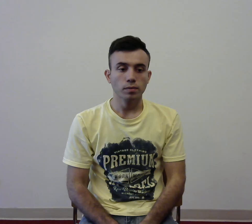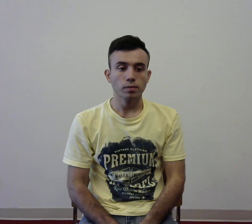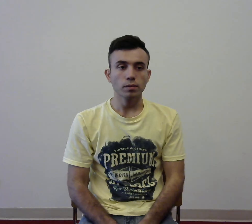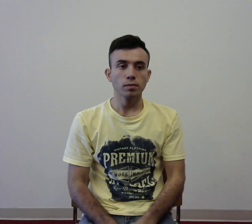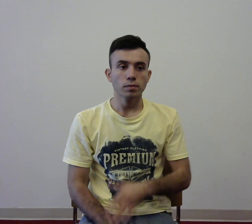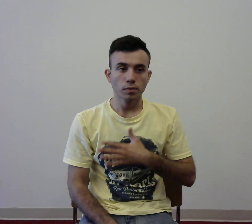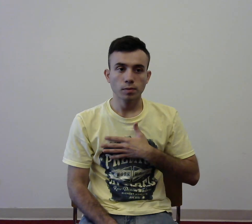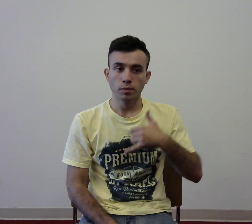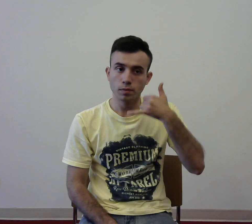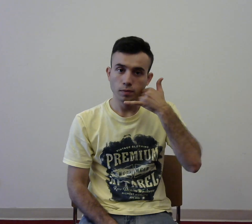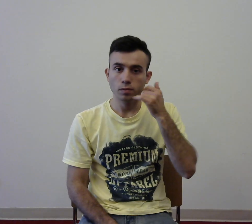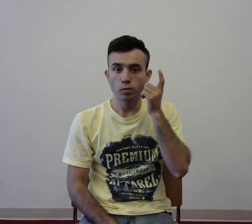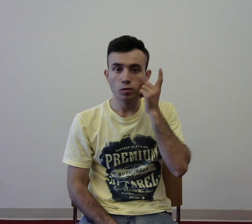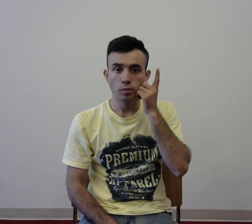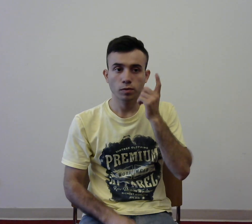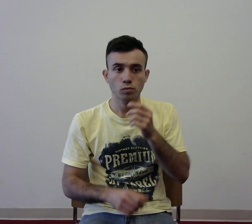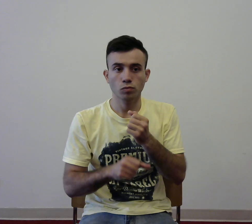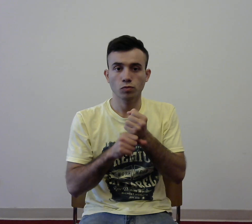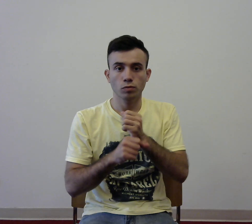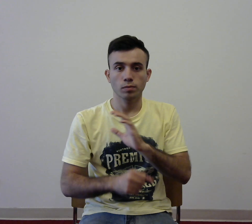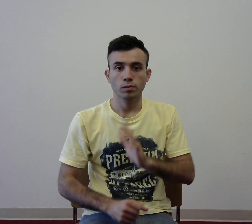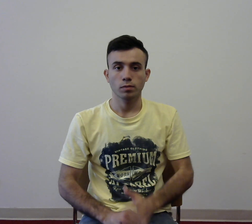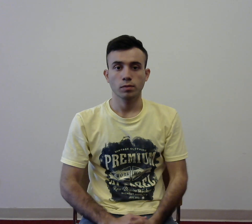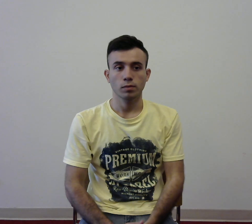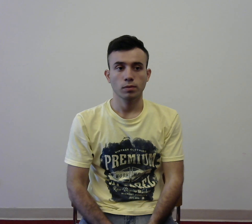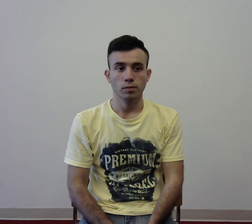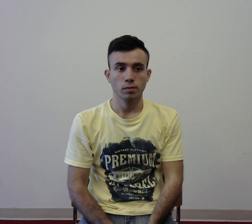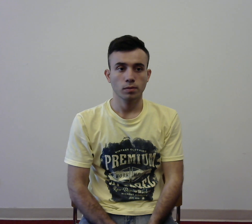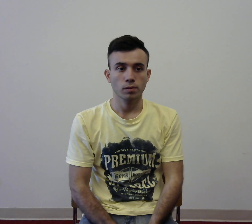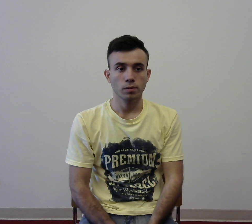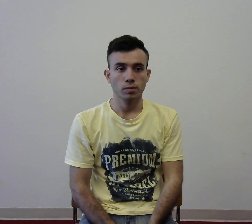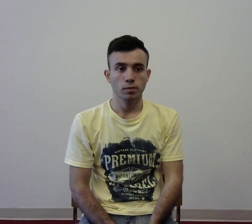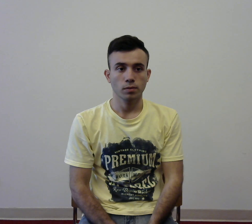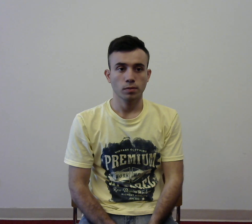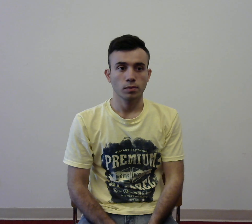Mənim mobil telefonum işləmir